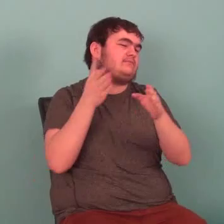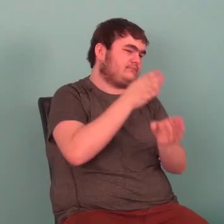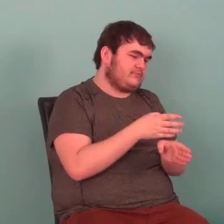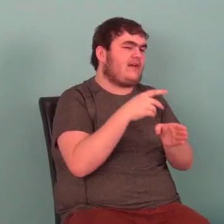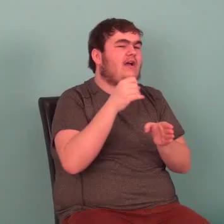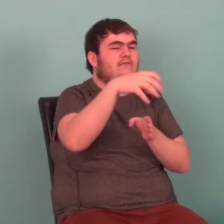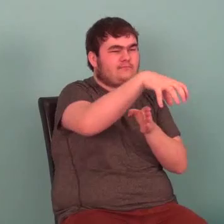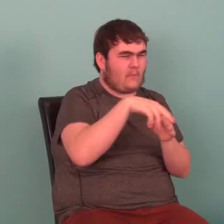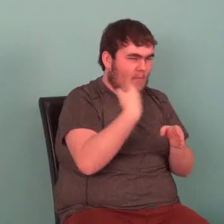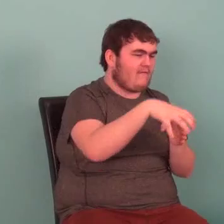Stawiają kosz z powrotem na rowerze.